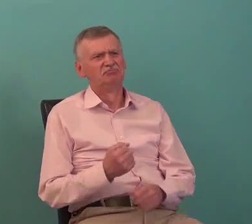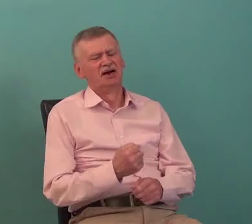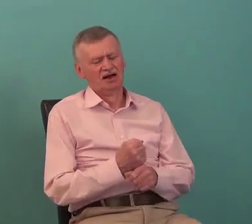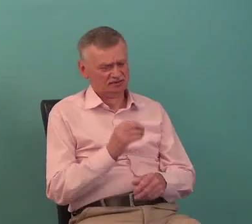Praca.